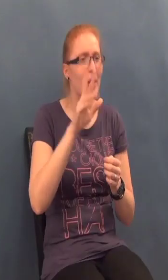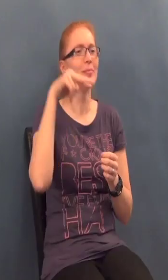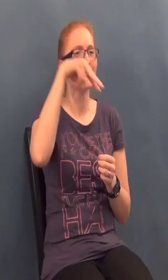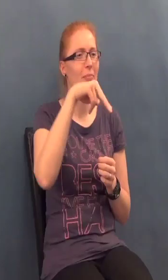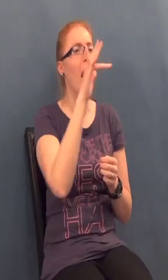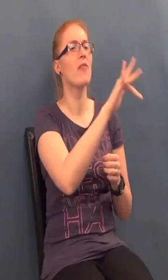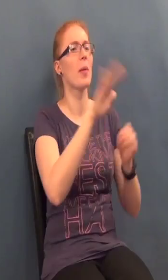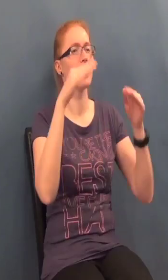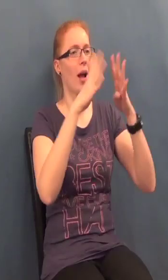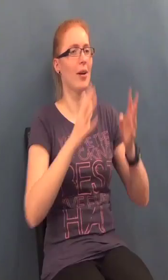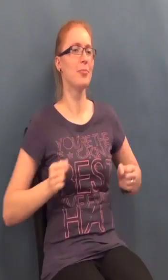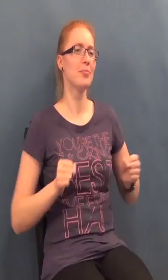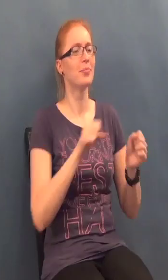A tam w klatce huśta się ptaszek.